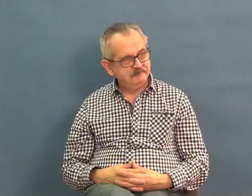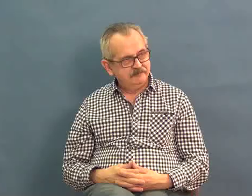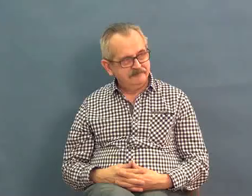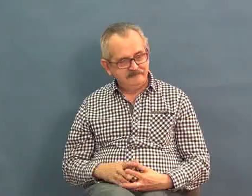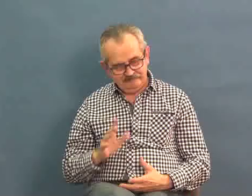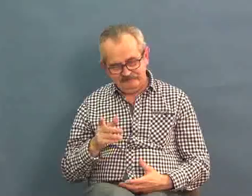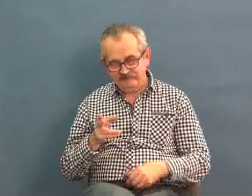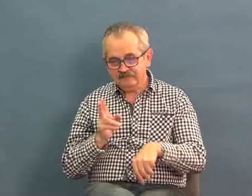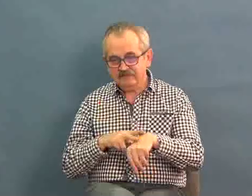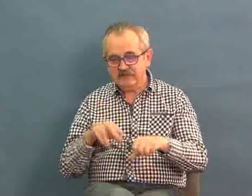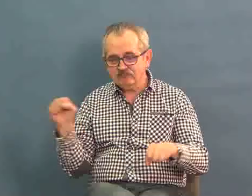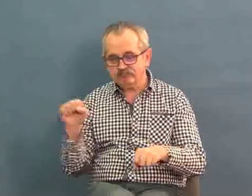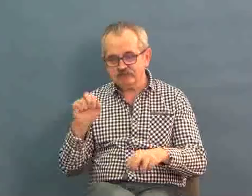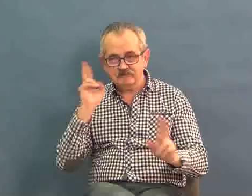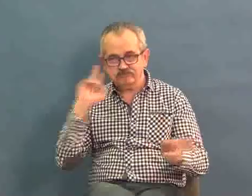Zauważyłem, że alarm budzika dzwoni.